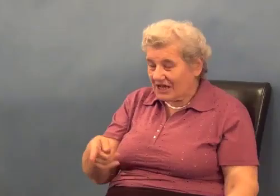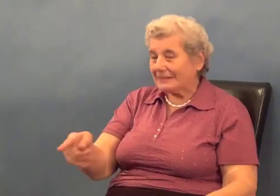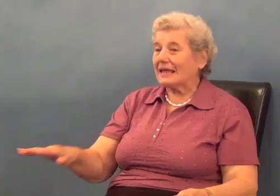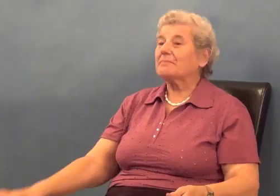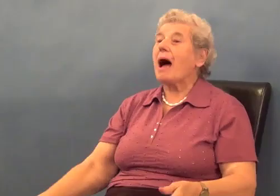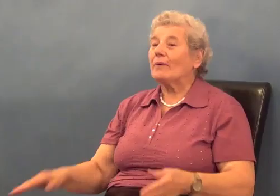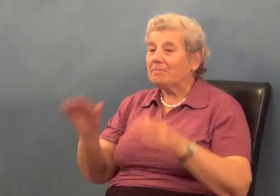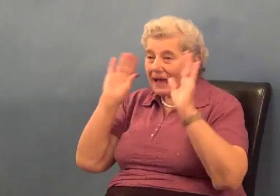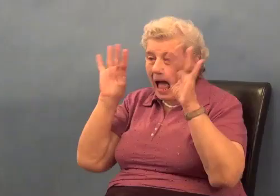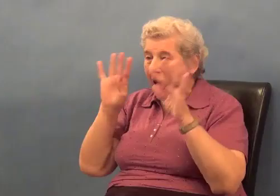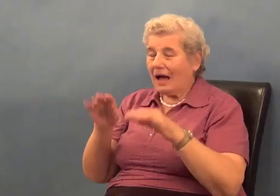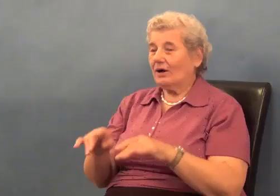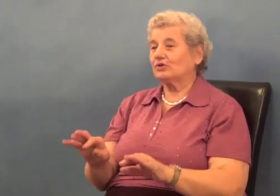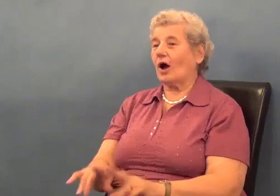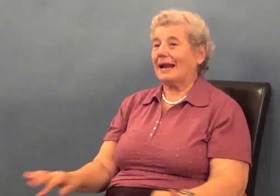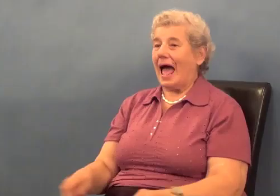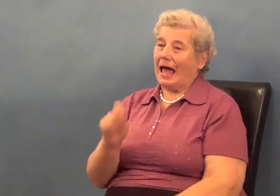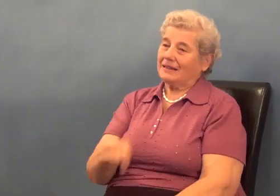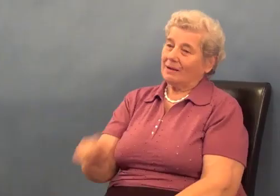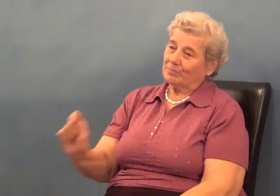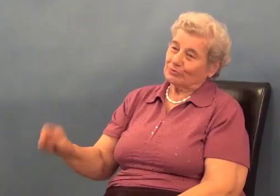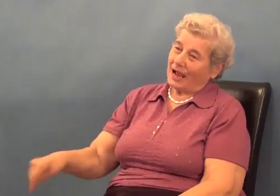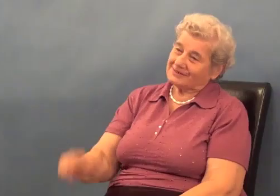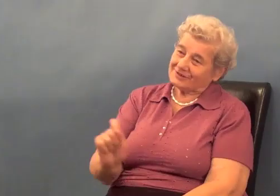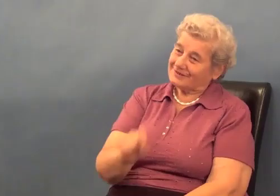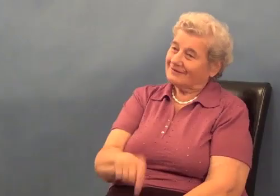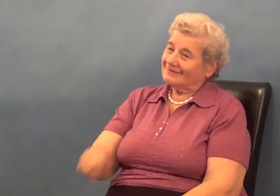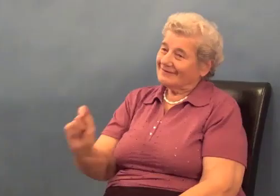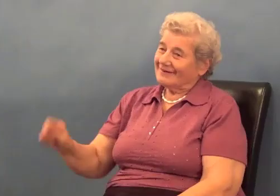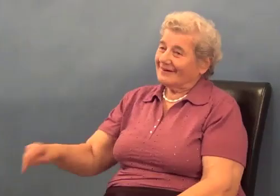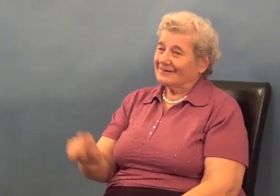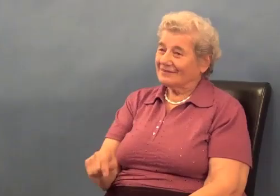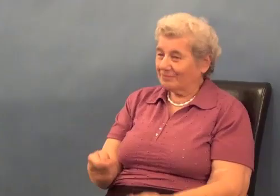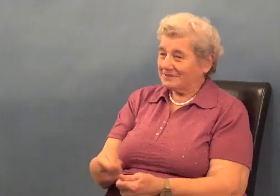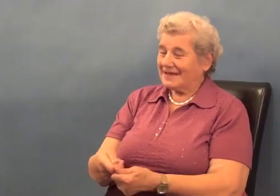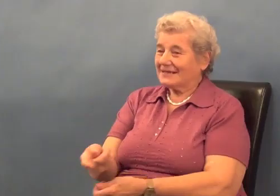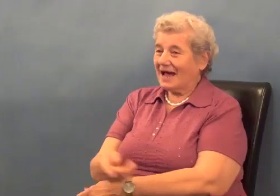Patrzy, a tam mały Miki gra na perkusji.